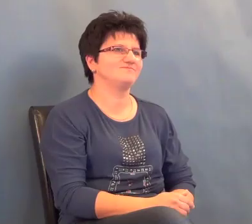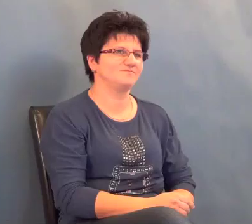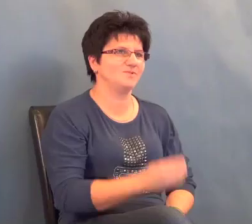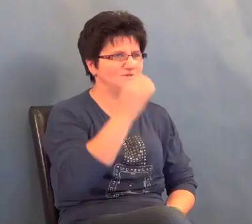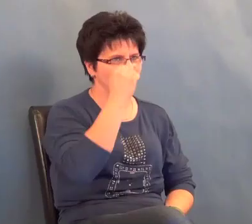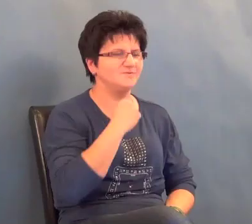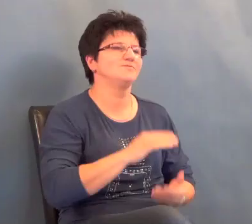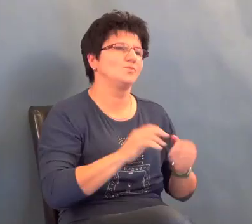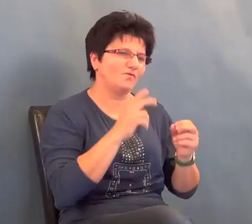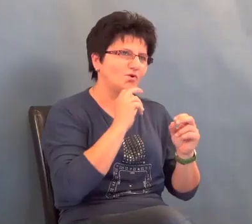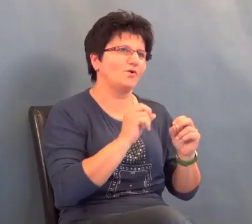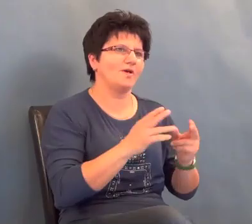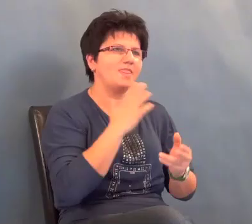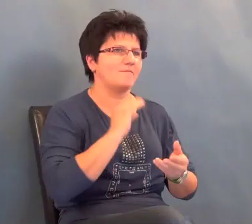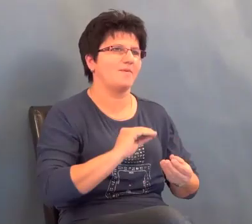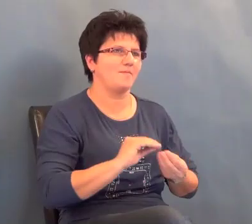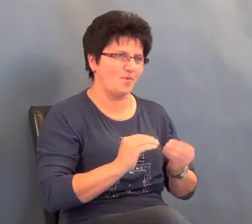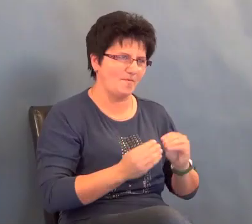Uprzedzisz mnie, mówię okej i nie ma problemu.